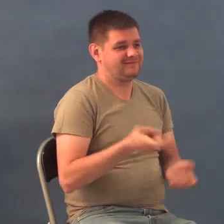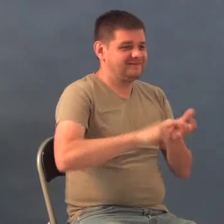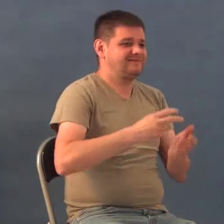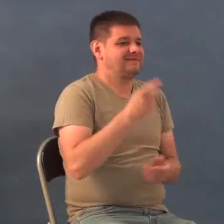Wstaje.